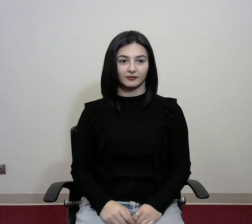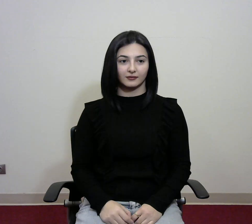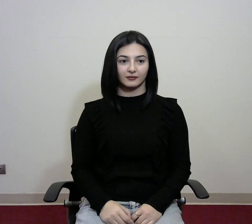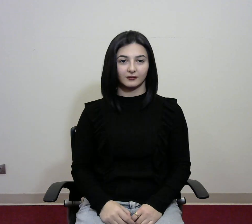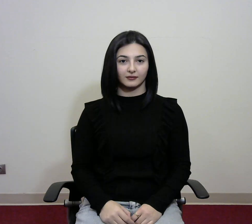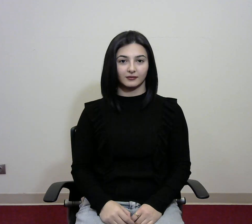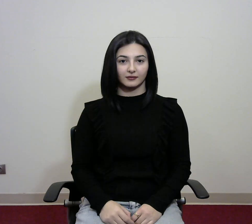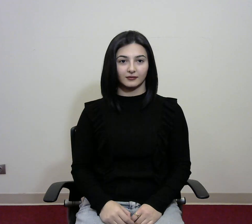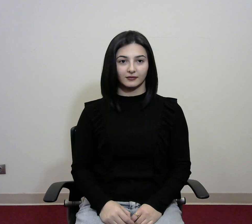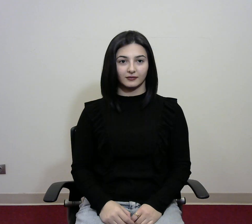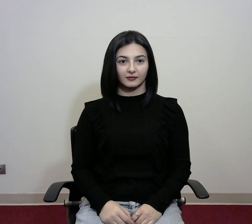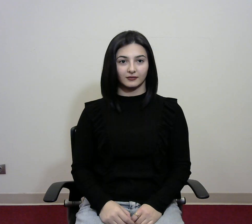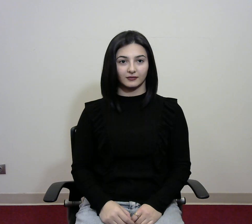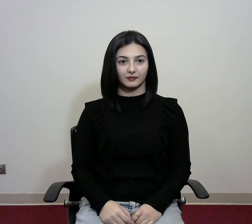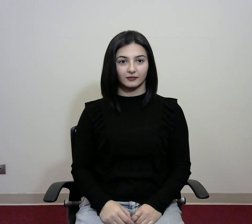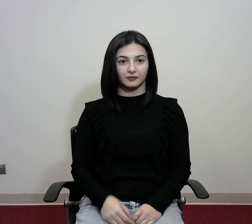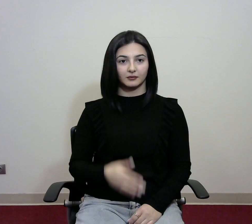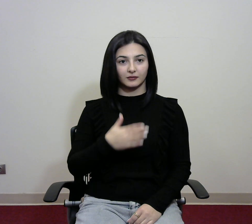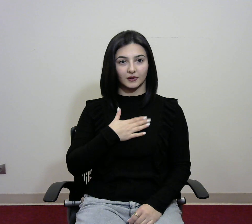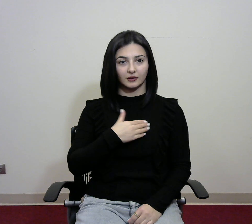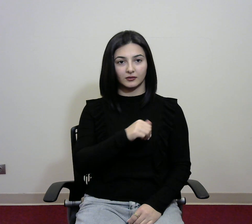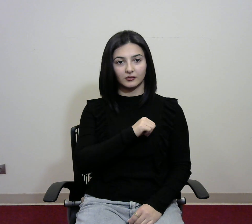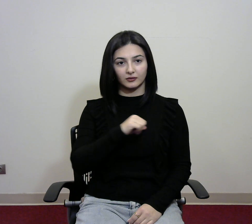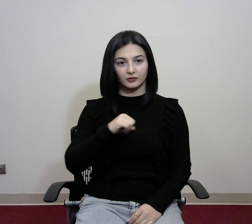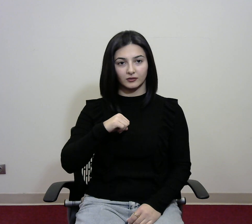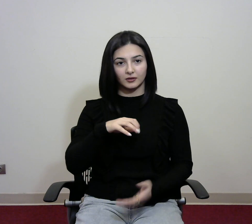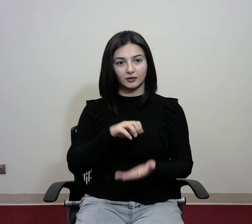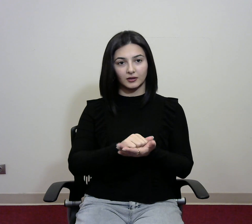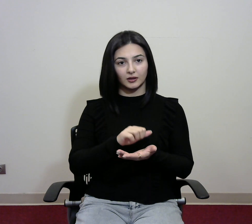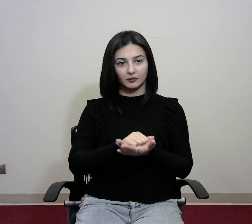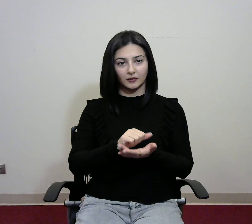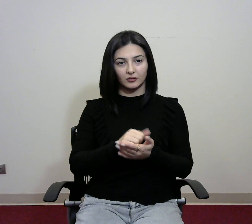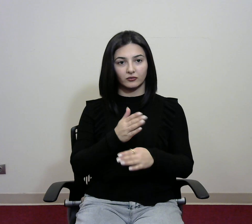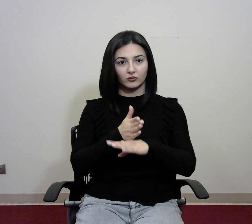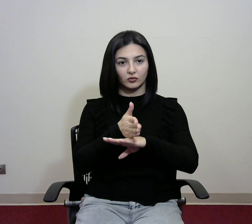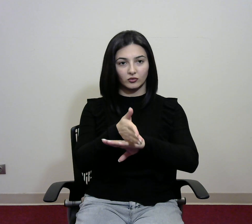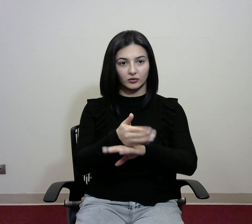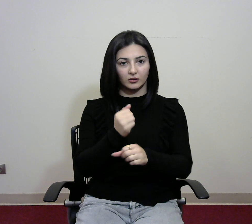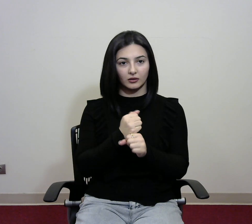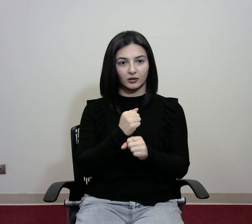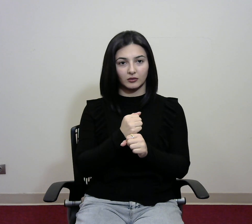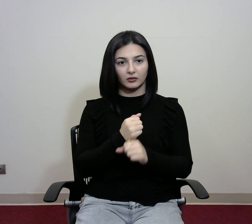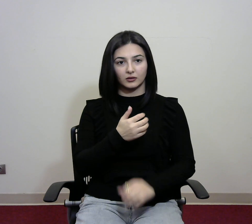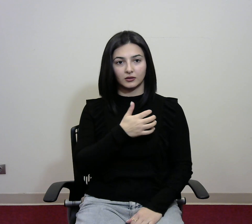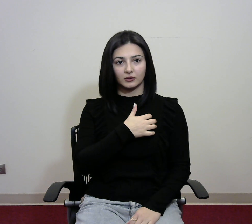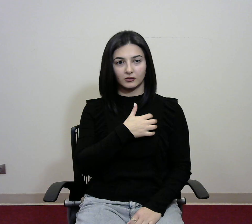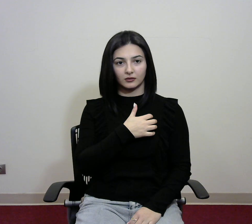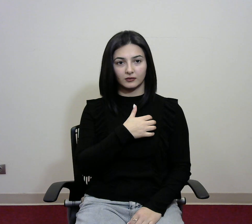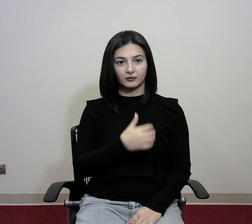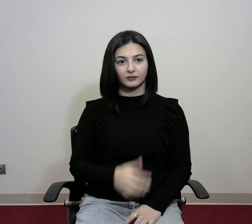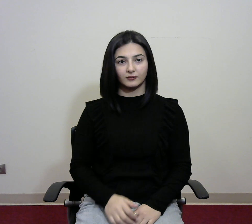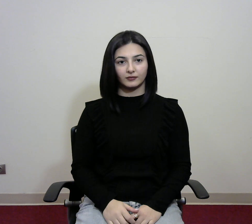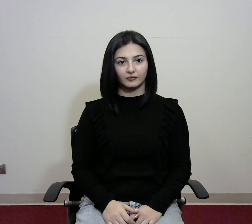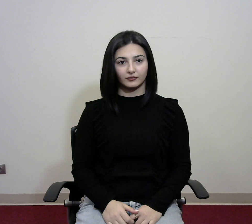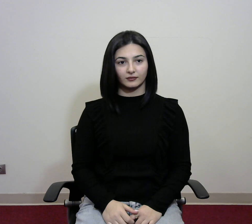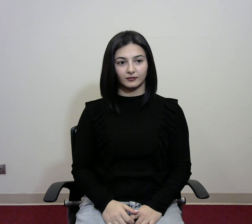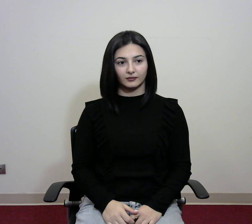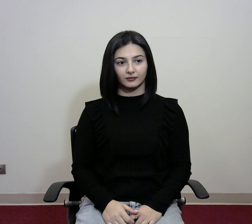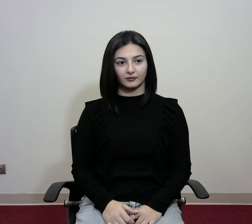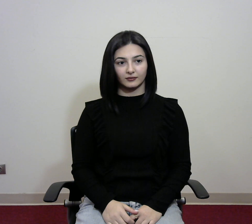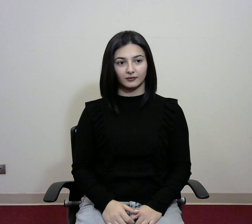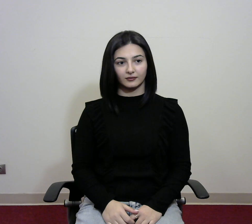Mən özünüməşğulluğa müraciət etmək istəyirəm